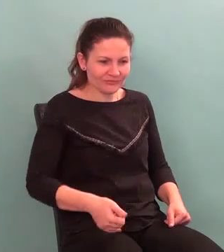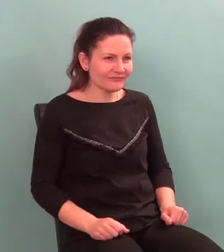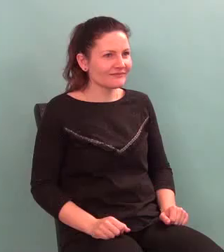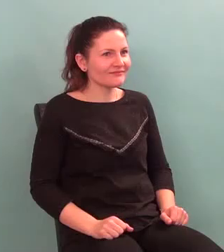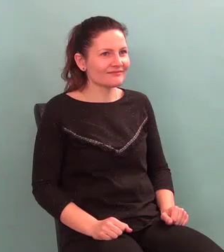Nie mogę.